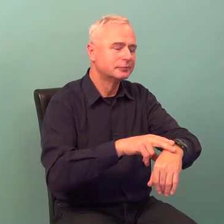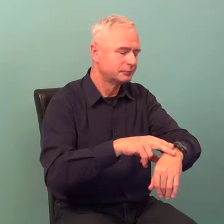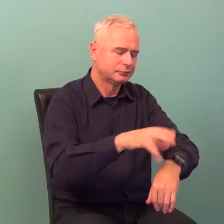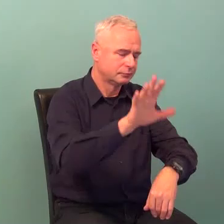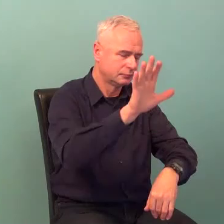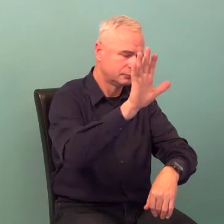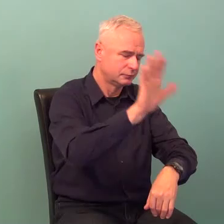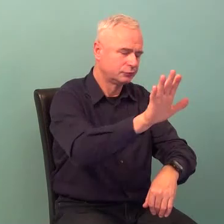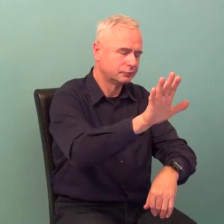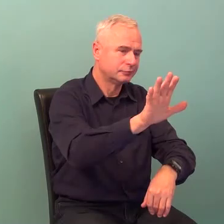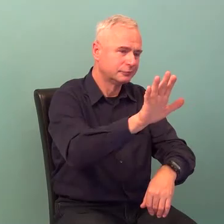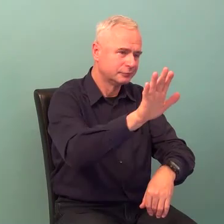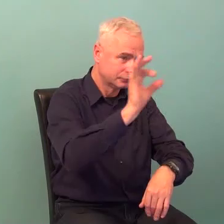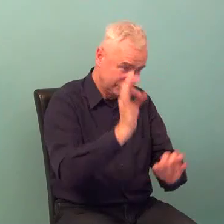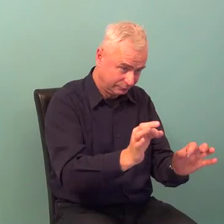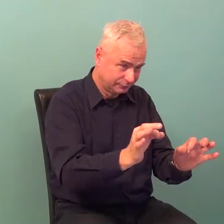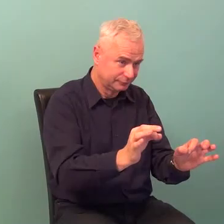O piątej, to pewne?